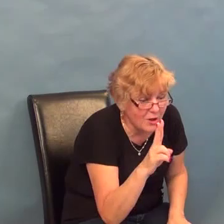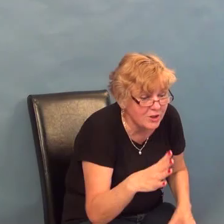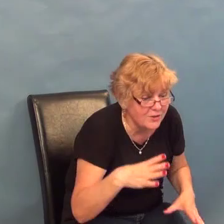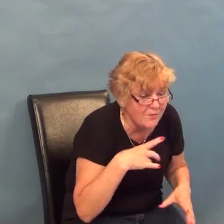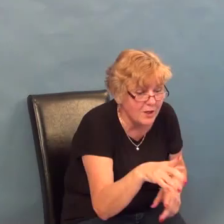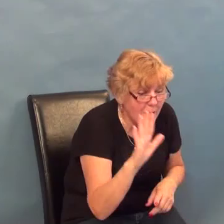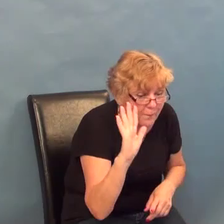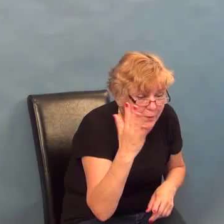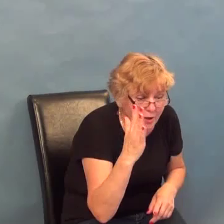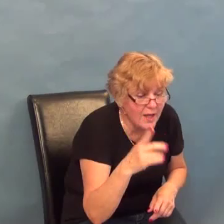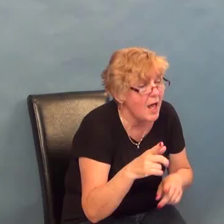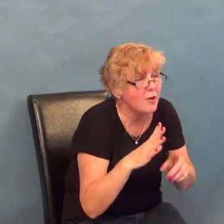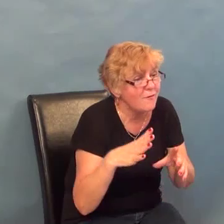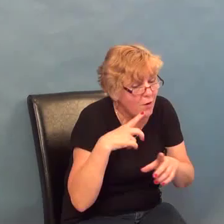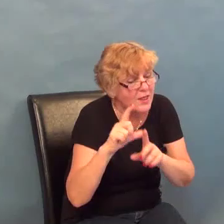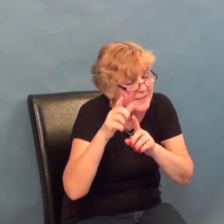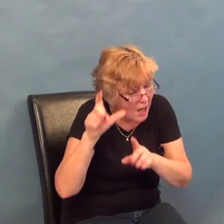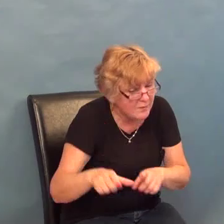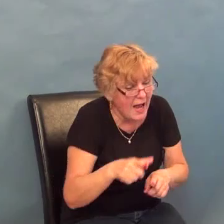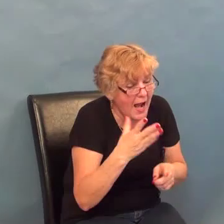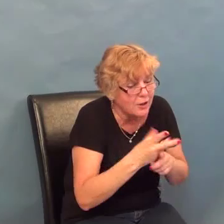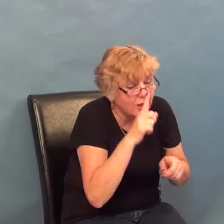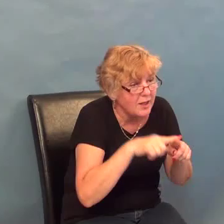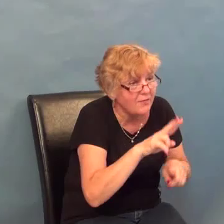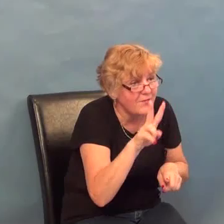Piątego mam wolny cały czas, ale chodzi tylko o dwie godziny.